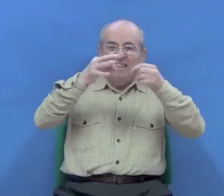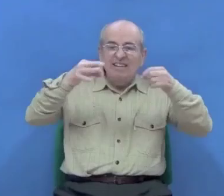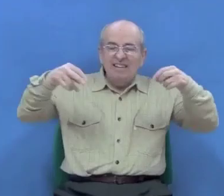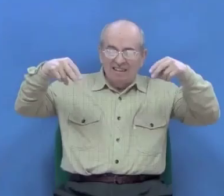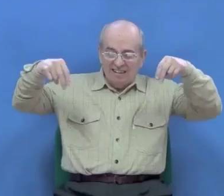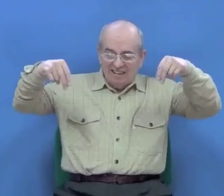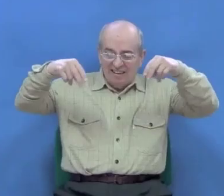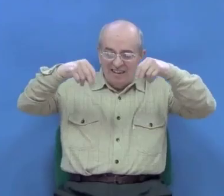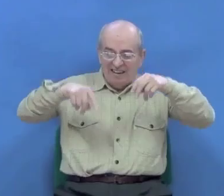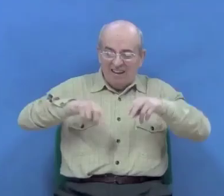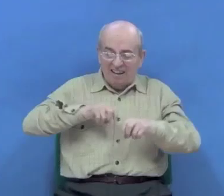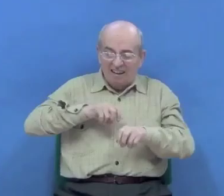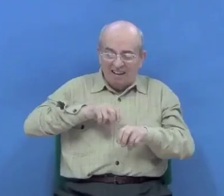Pranie rozwieszone jest na sznurku.